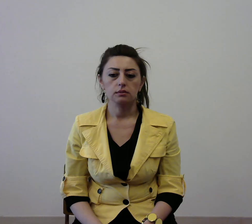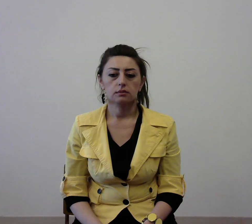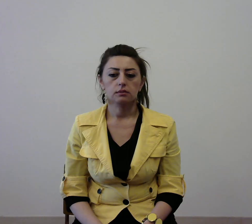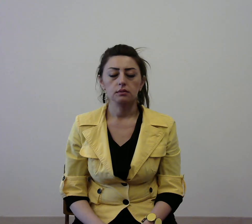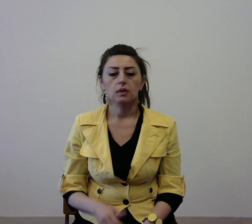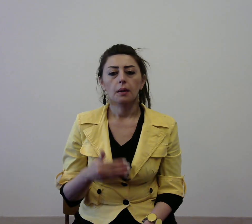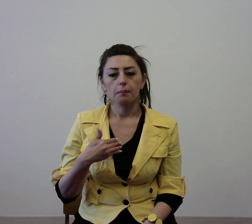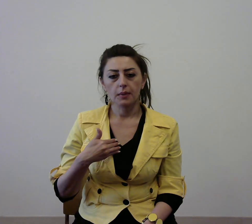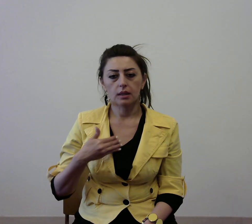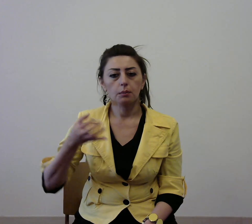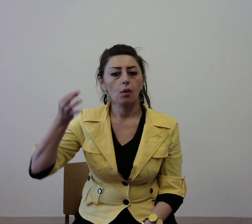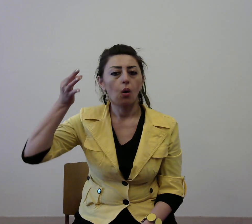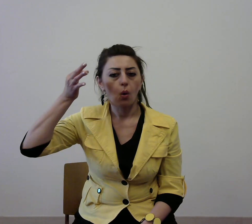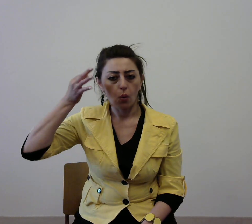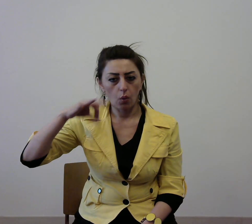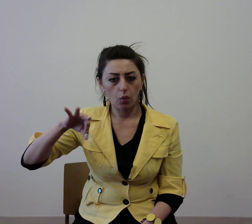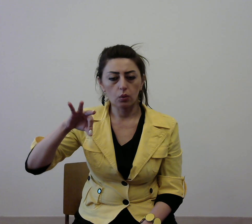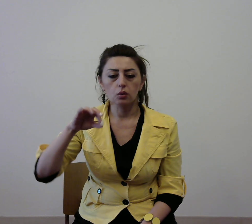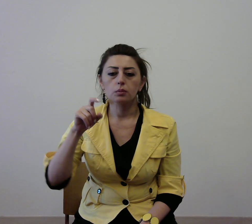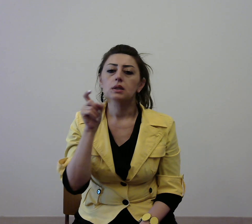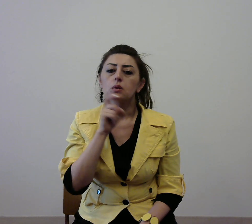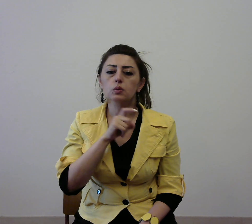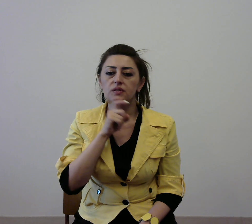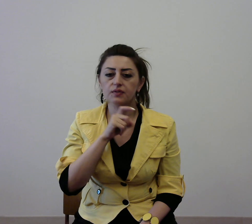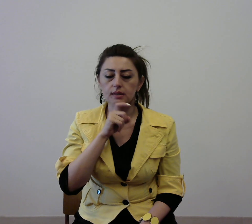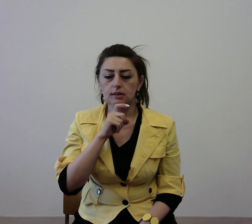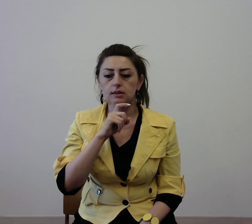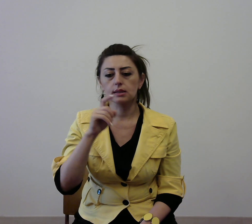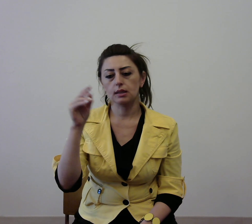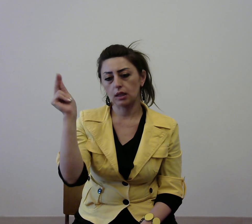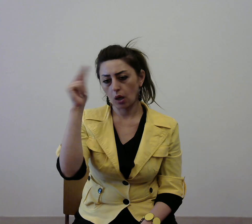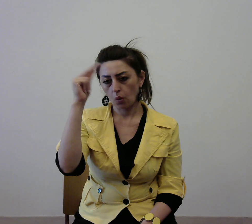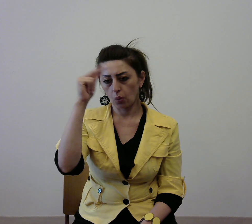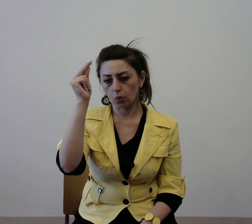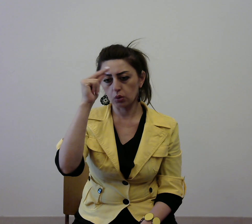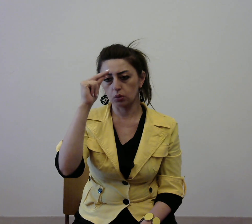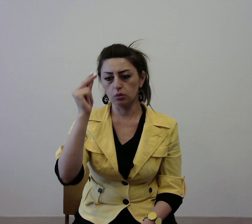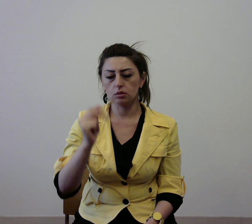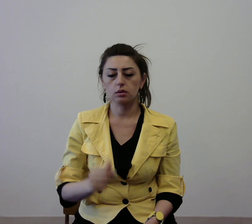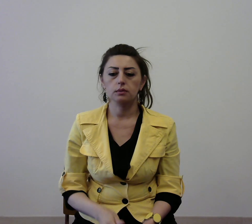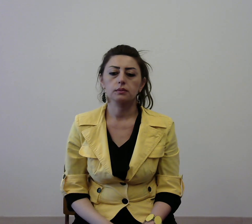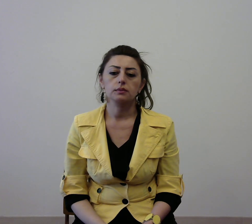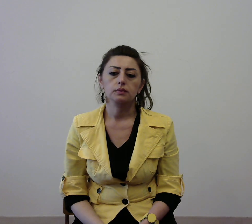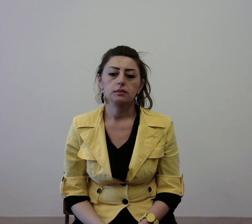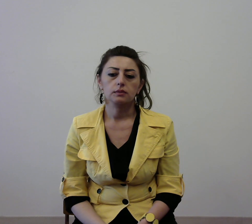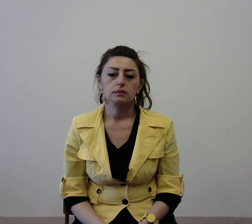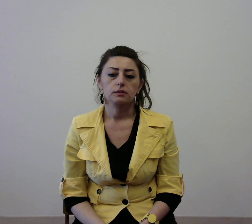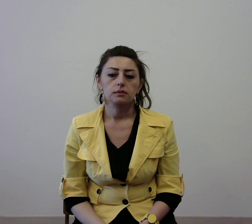Mənim oğlum universitetdə oxuyur